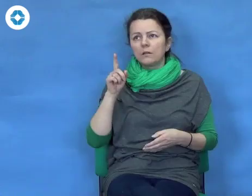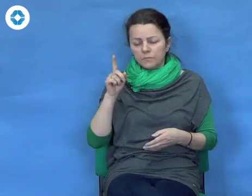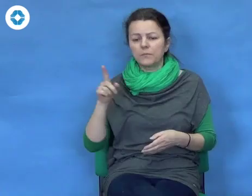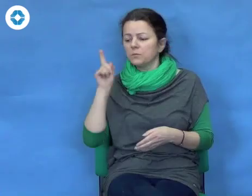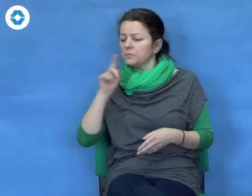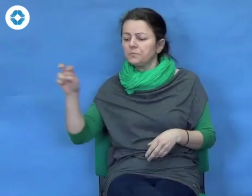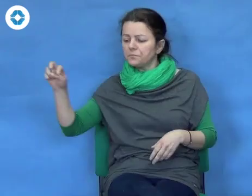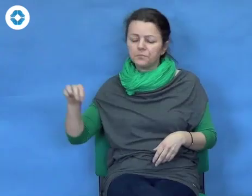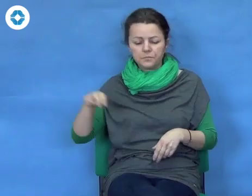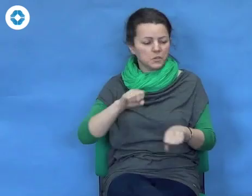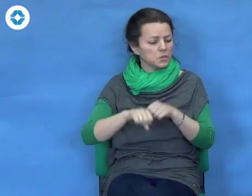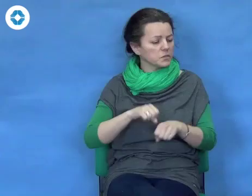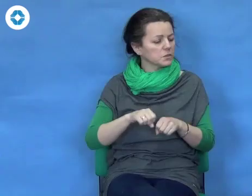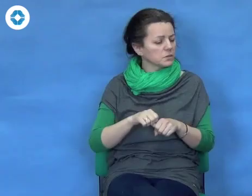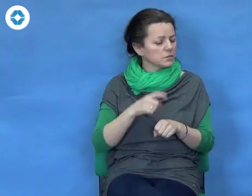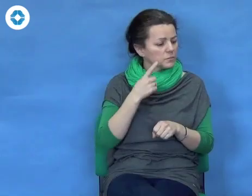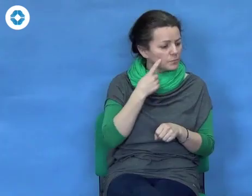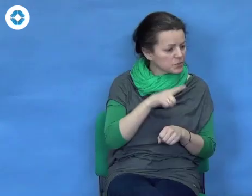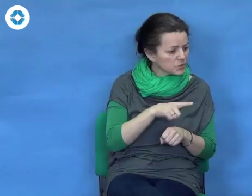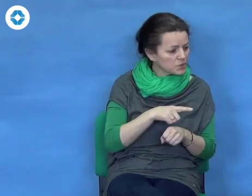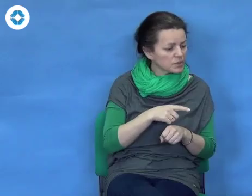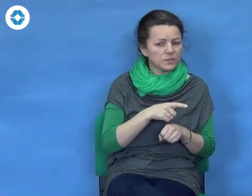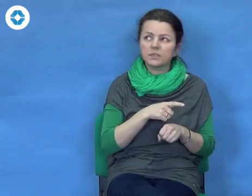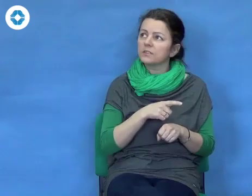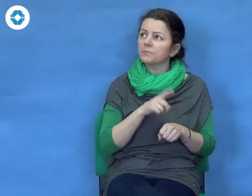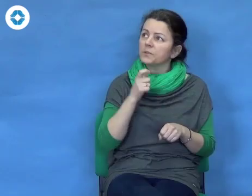Chłopak jadący na rowerze spojrzał na kosze pełne gruszek, a potem na mężczyznę na drzewie.